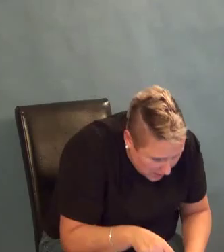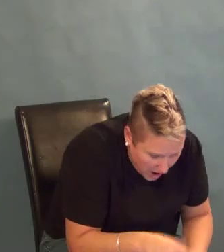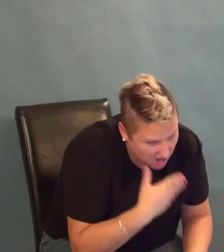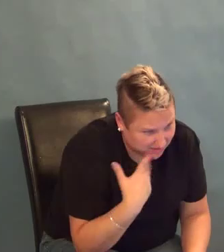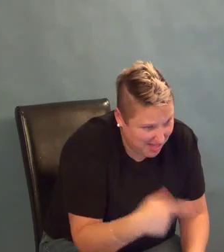Nie ma tam.